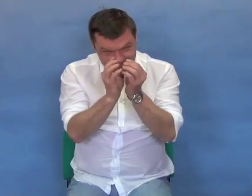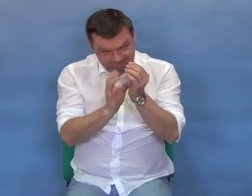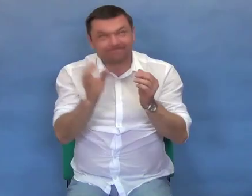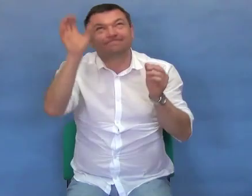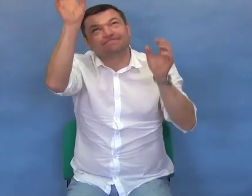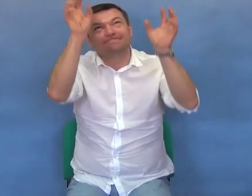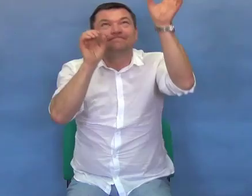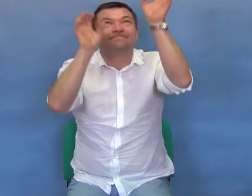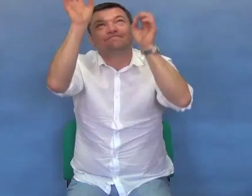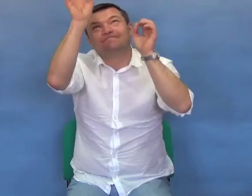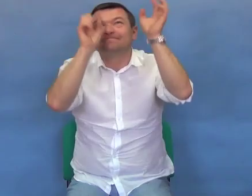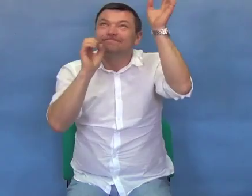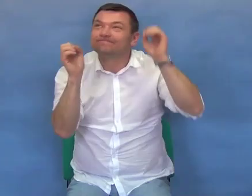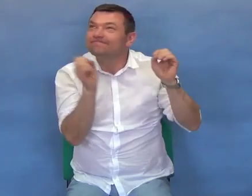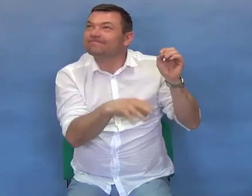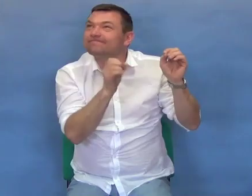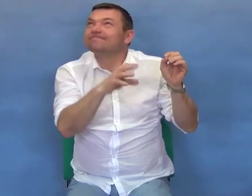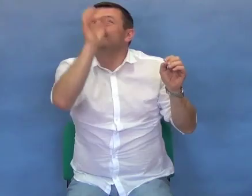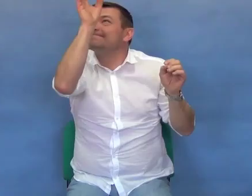Zrywa je i wrzuca do czegoś.